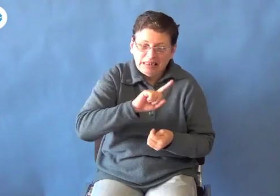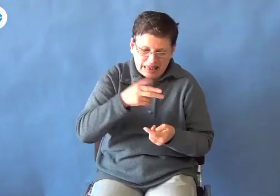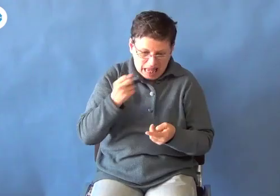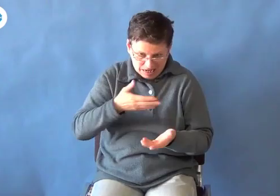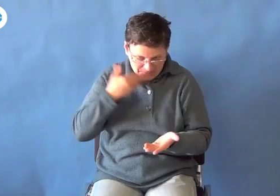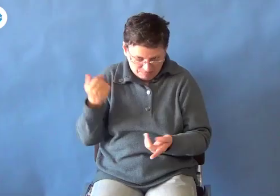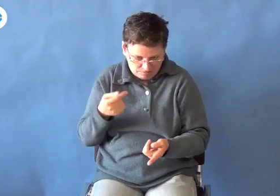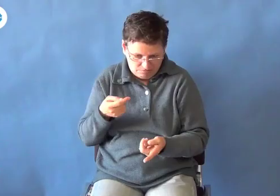Nie ma takich znaków.